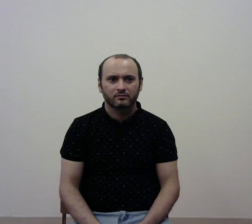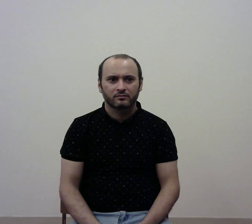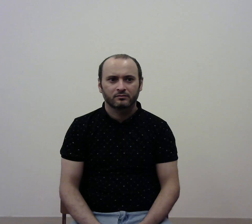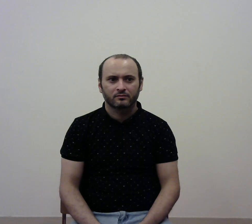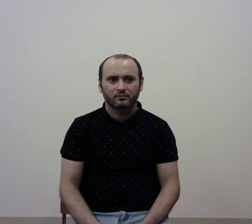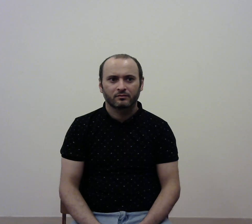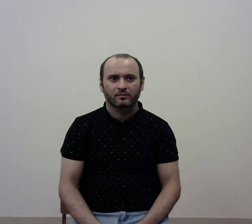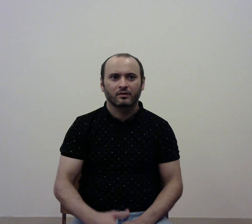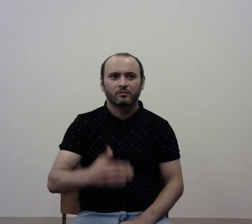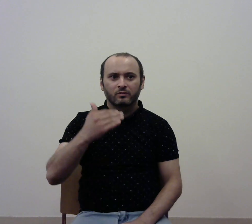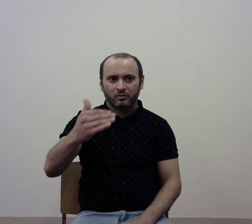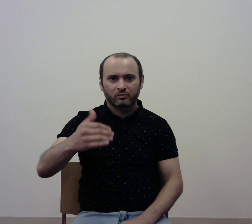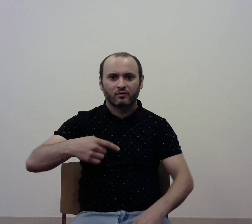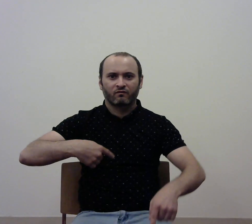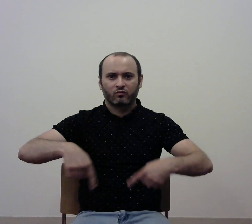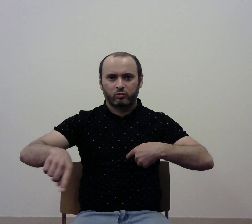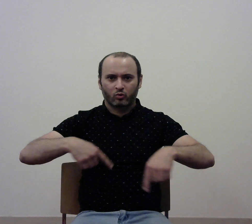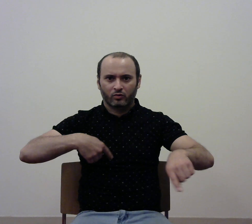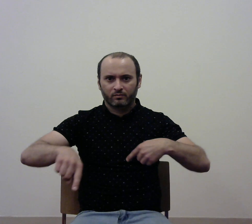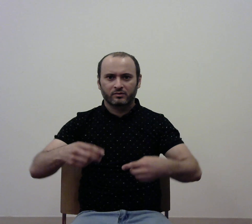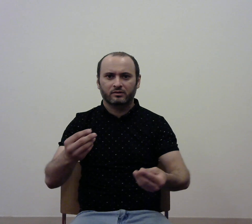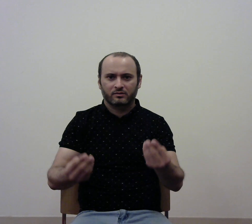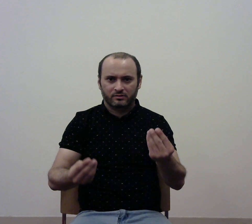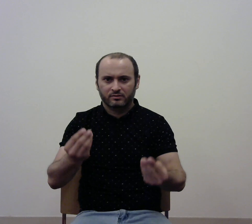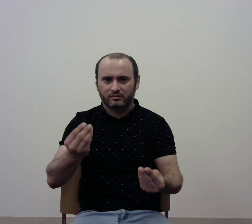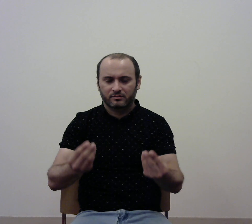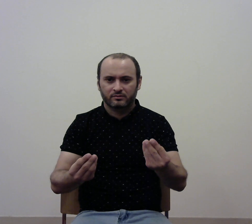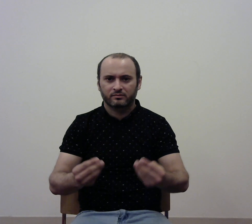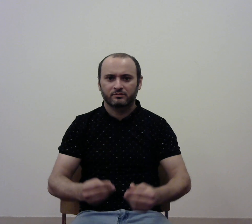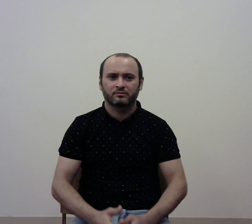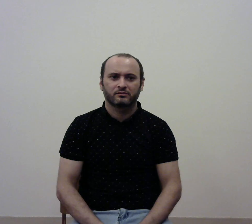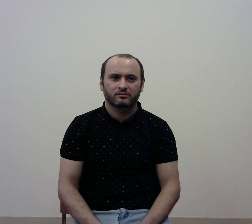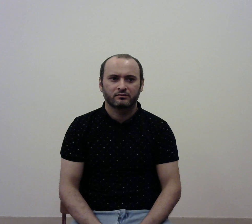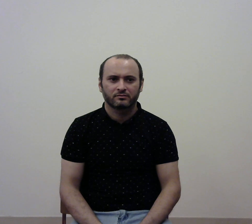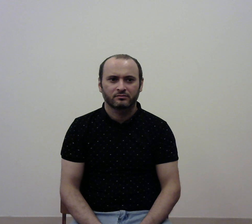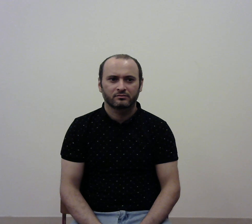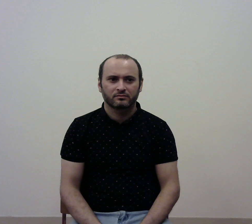Siz futbol oynayırsınız?